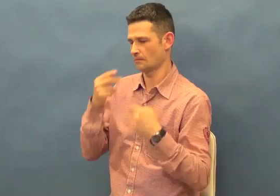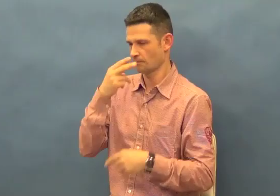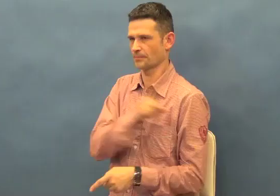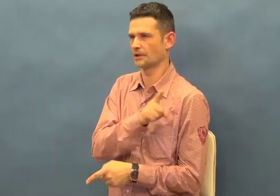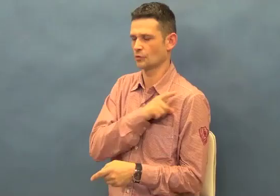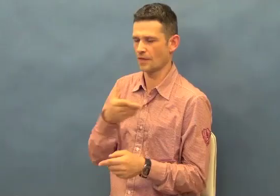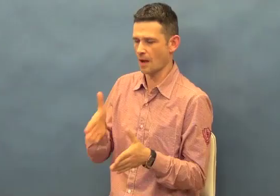Trzeba patrzeć i pilnować.